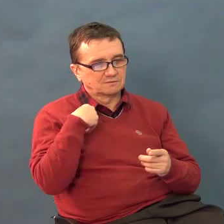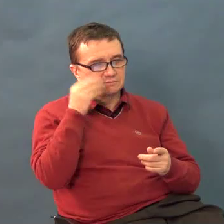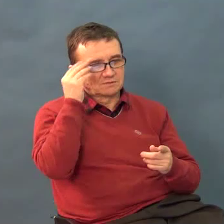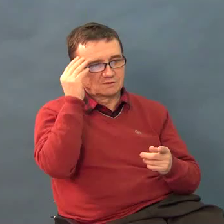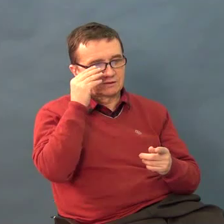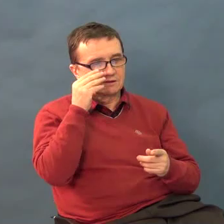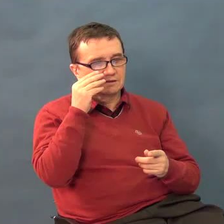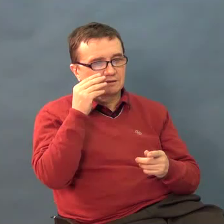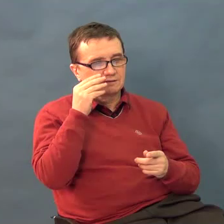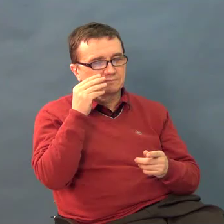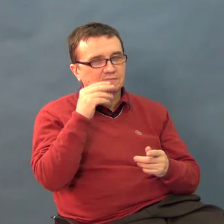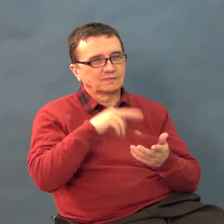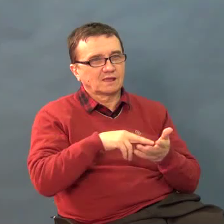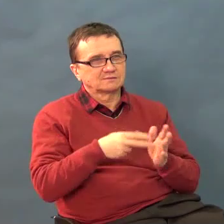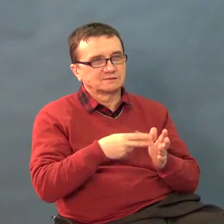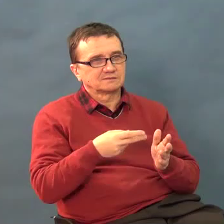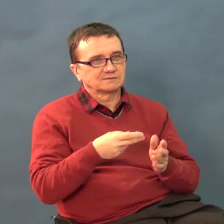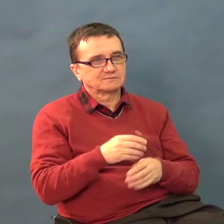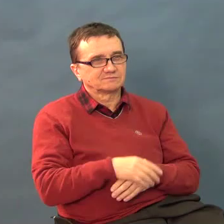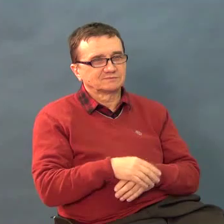Ja mam naukę tańca.